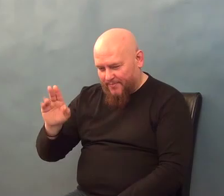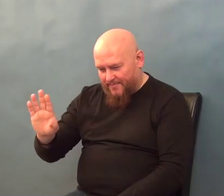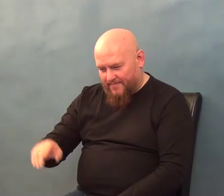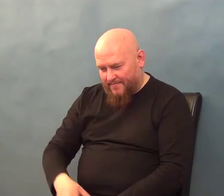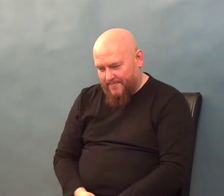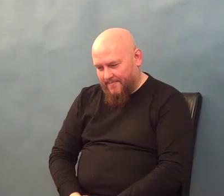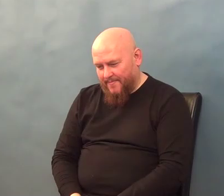Poczekaj.